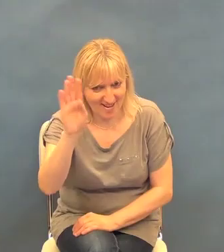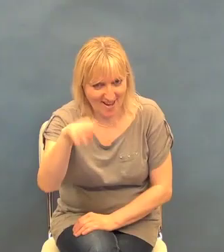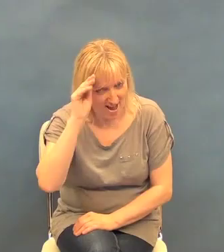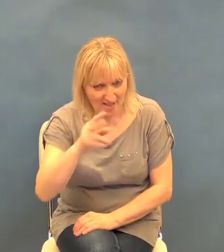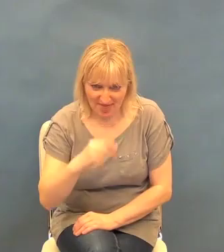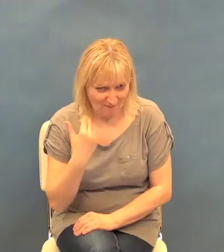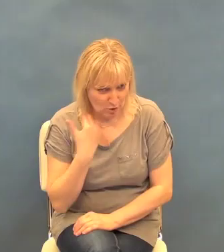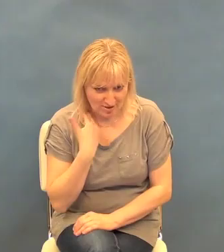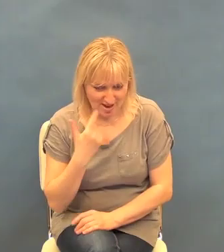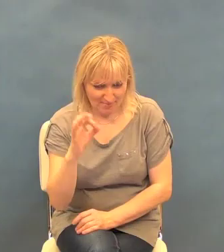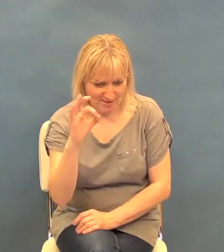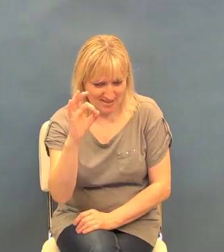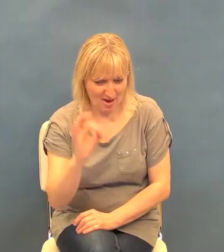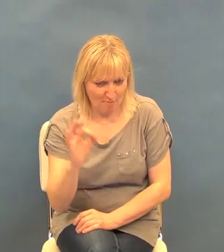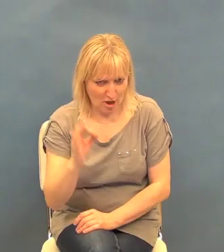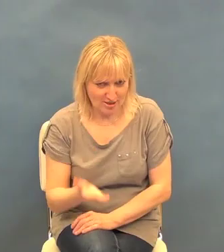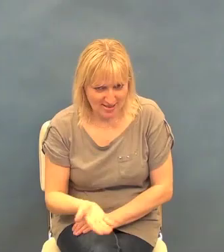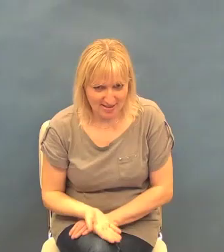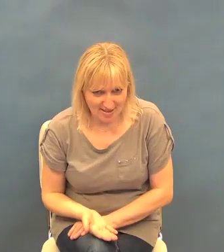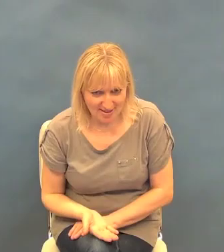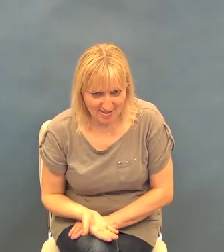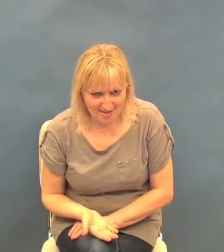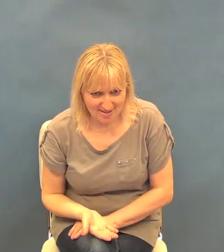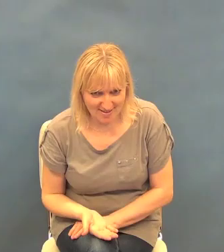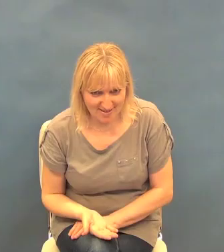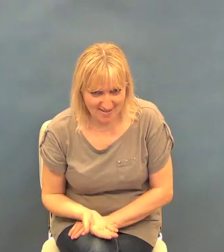Uprzedzam, to nie jest wódka, może coś, co ma zero procent.